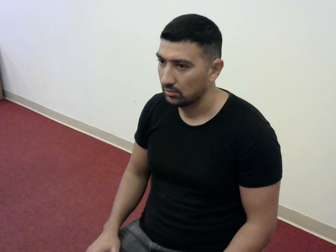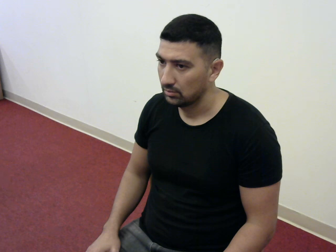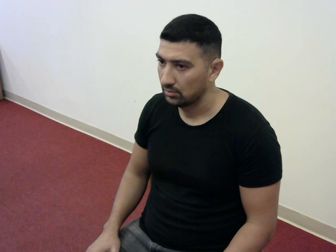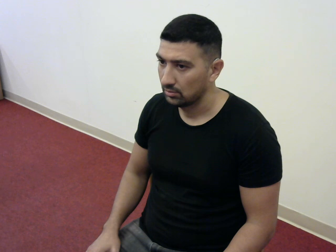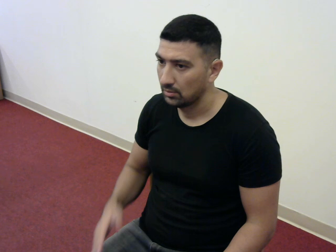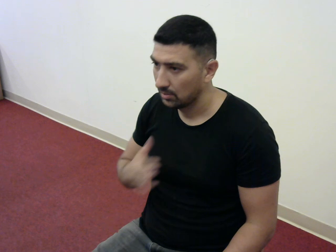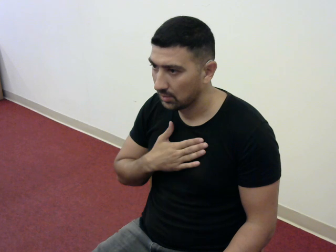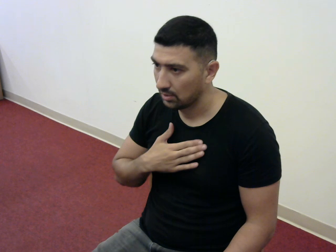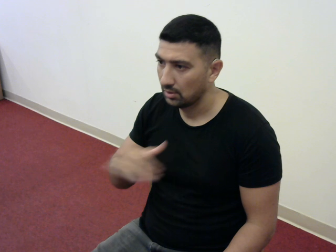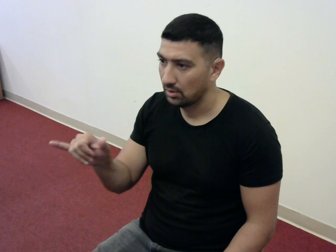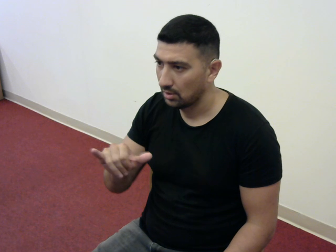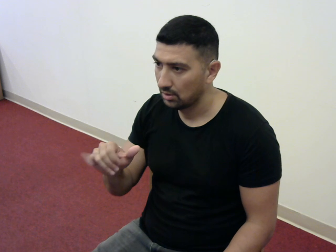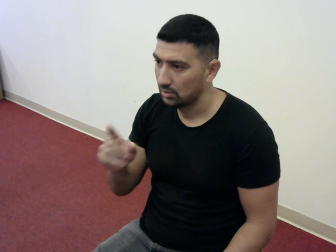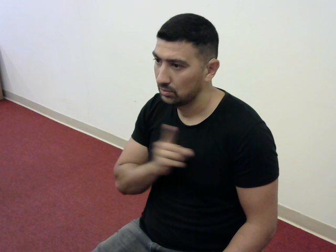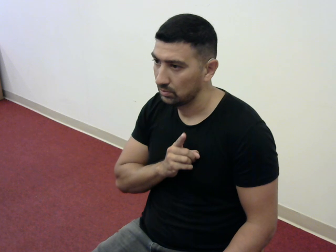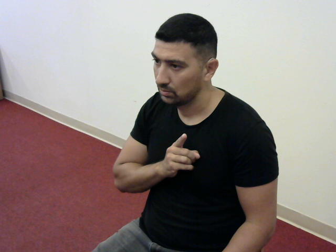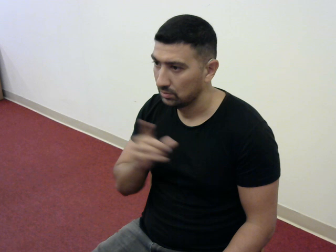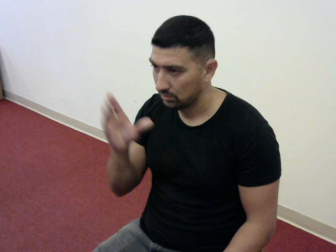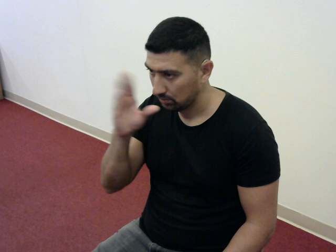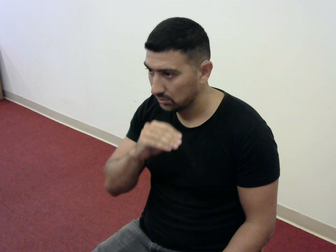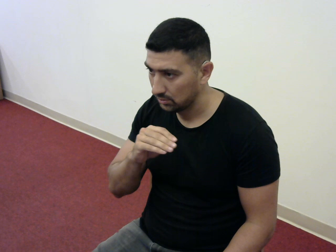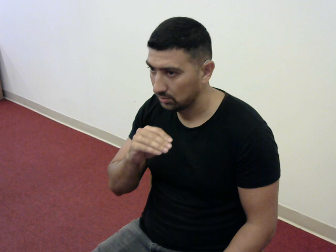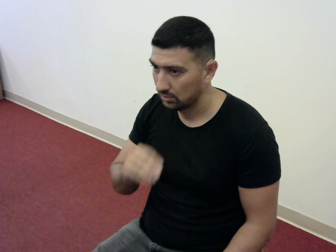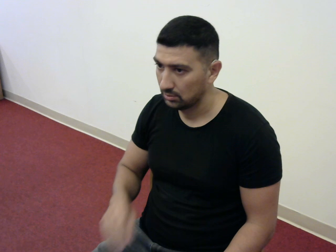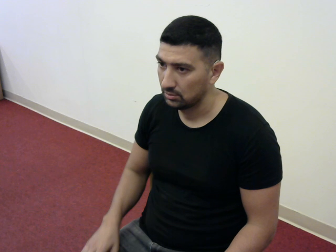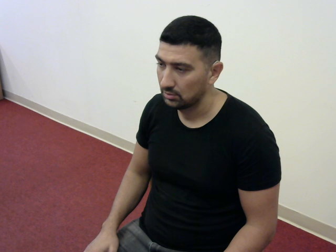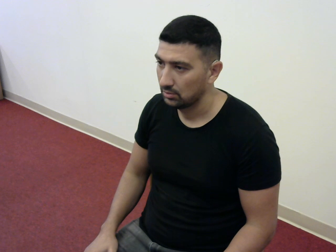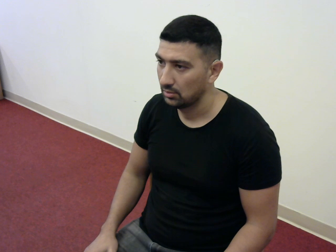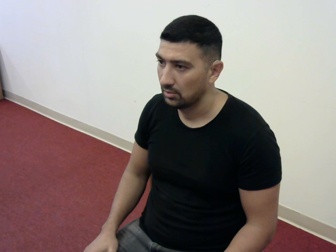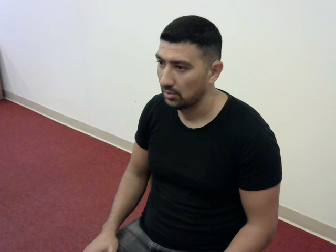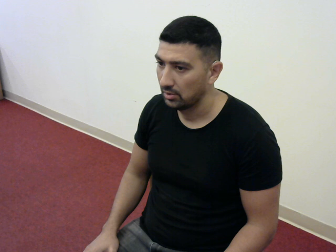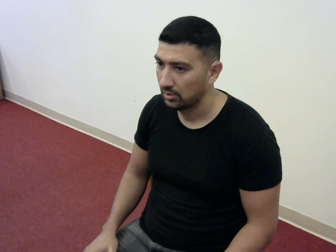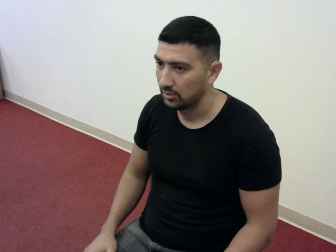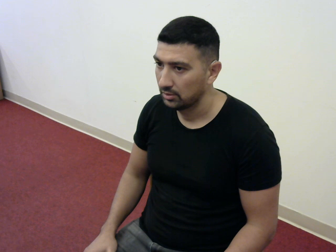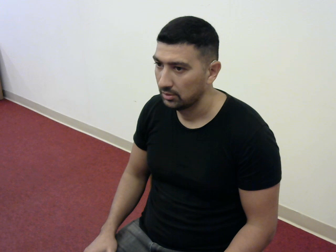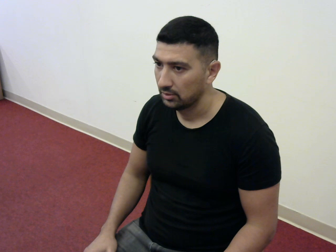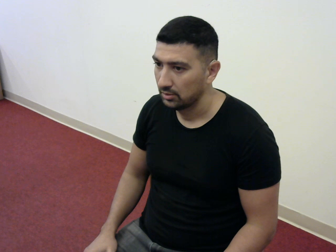Mən harda gözləyə bilərəm?